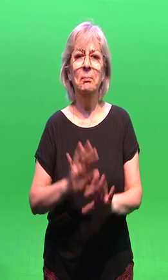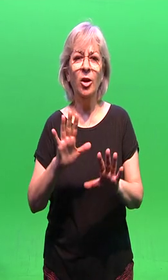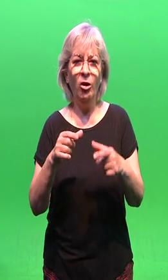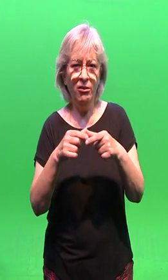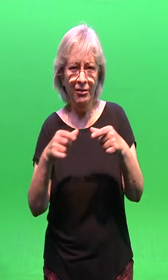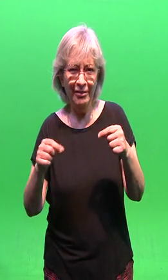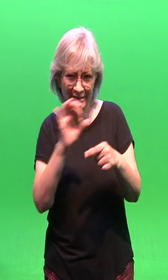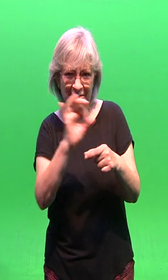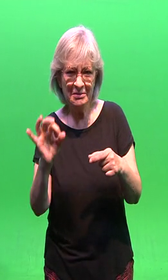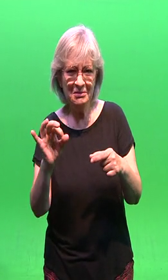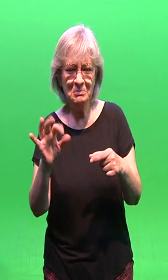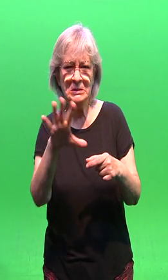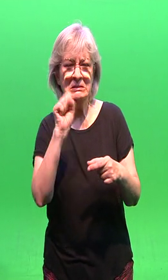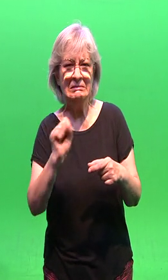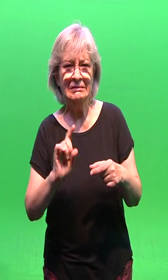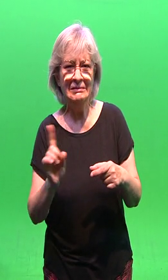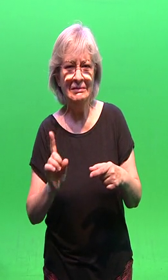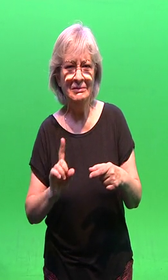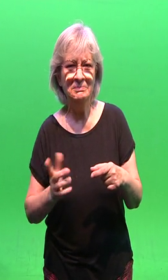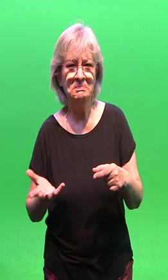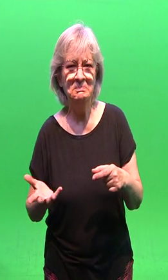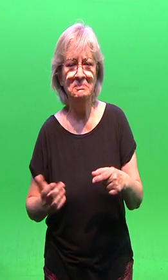La targeta de la Seguretat Social? No t'entenc.